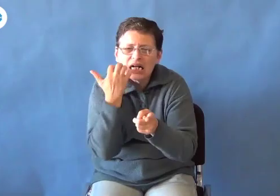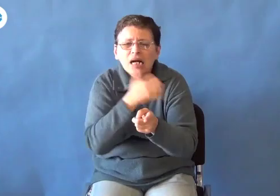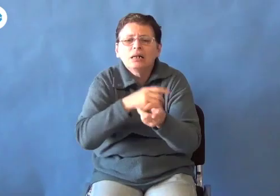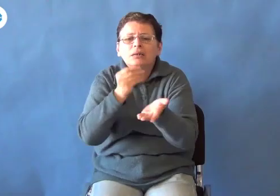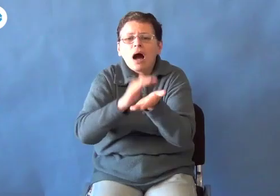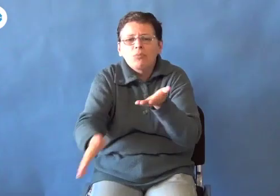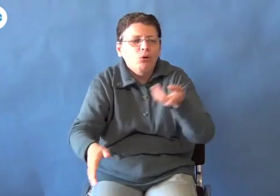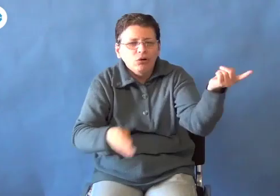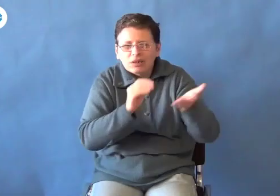A tu jest za darmo.